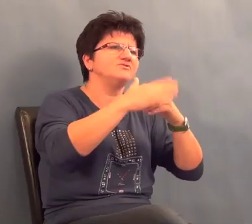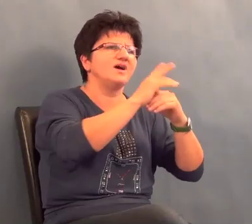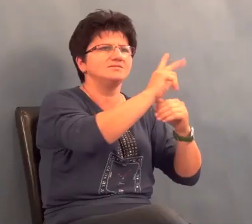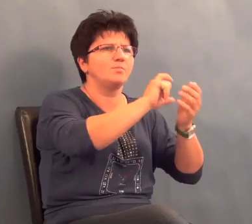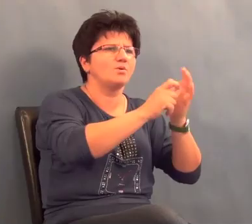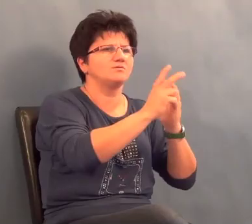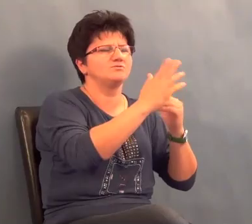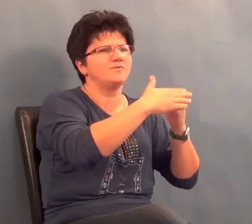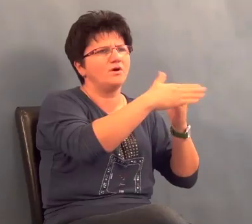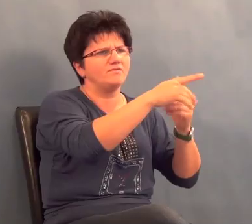Otwierają każde drzwi i są w porządku.